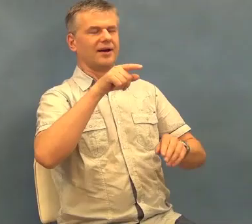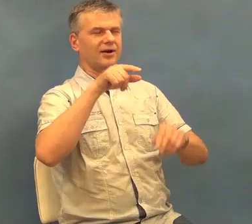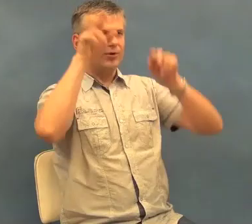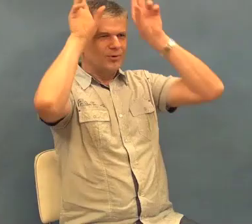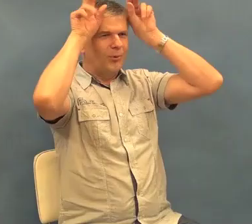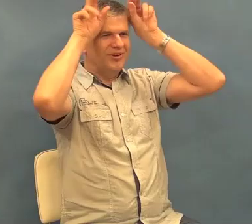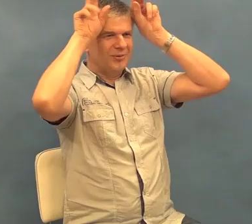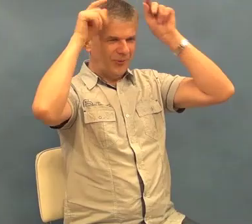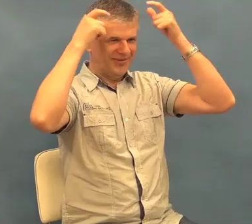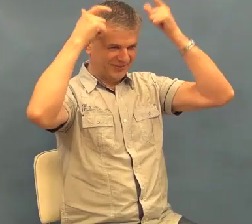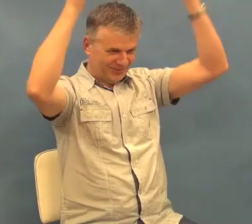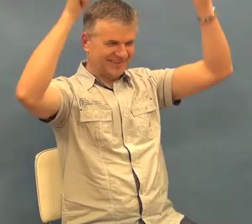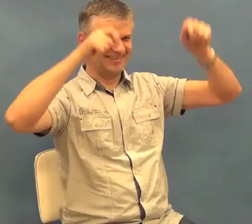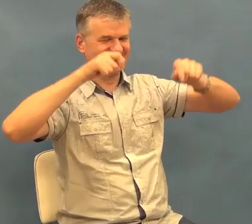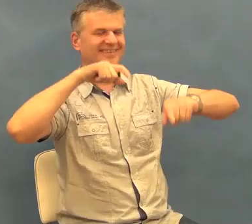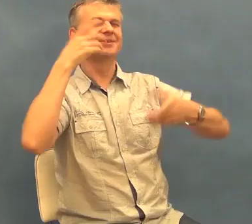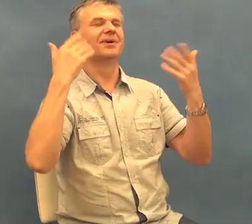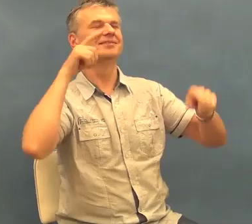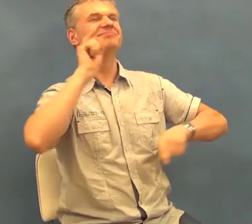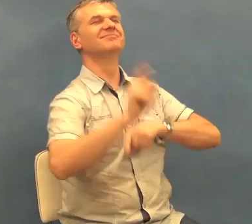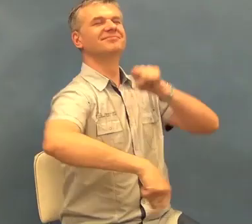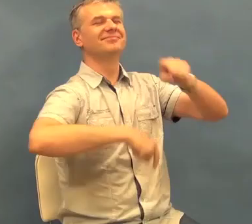Królik z długimi uszami idzie spacerkiem.